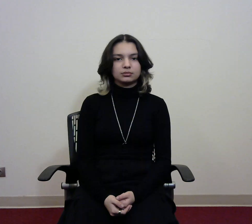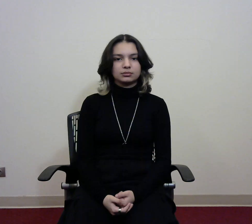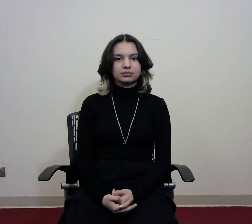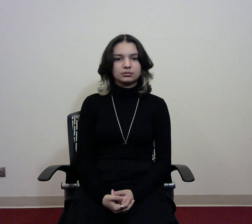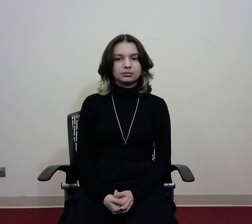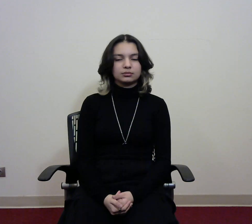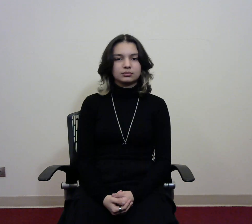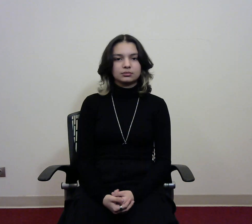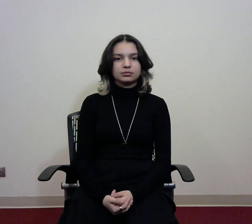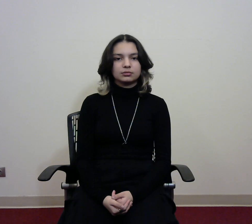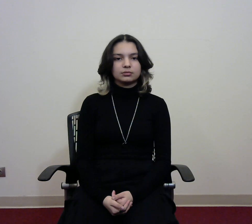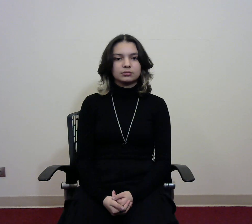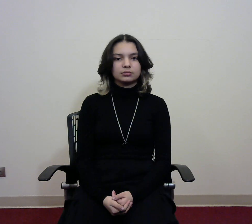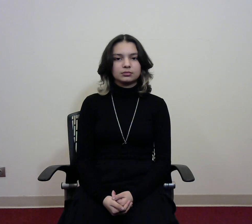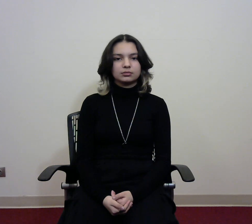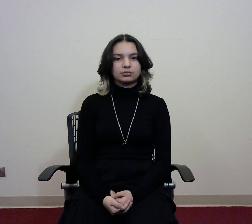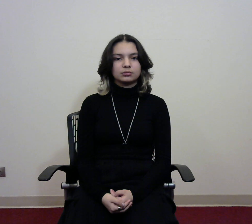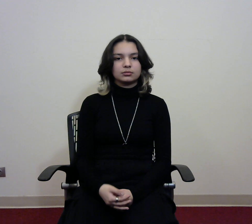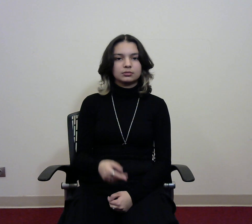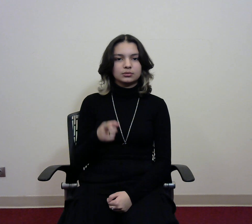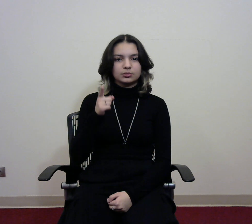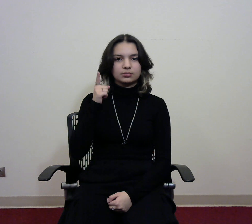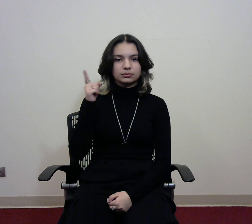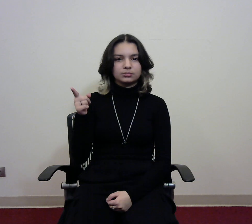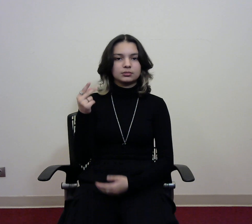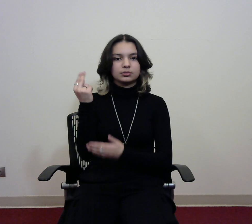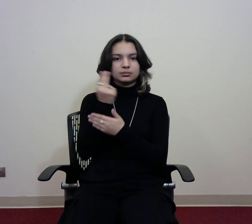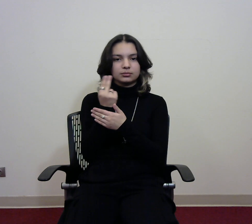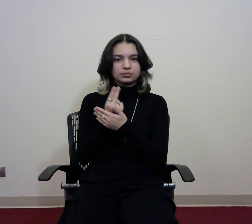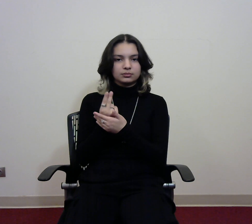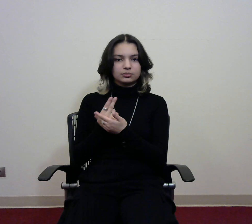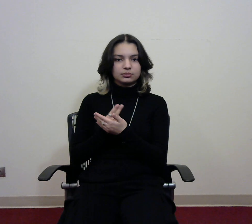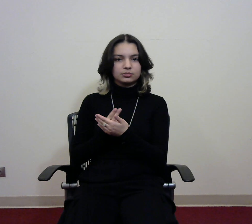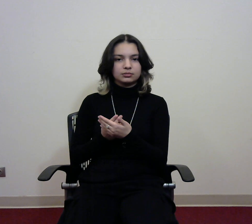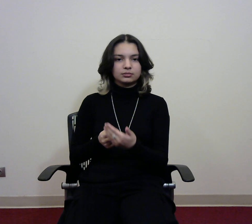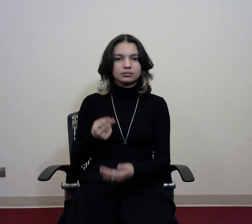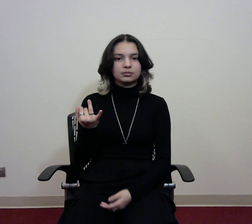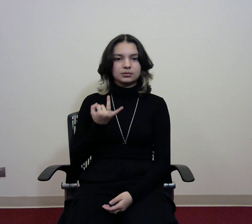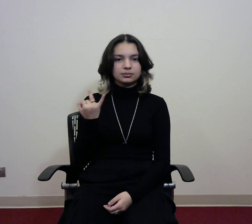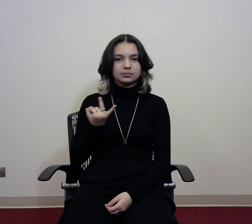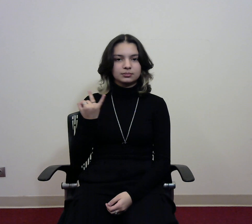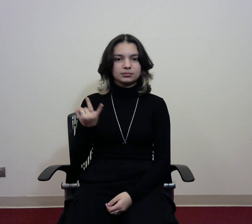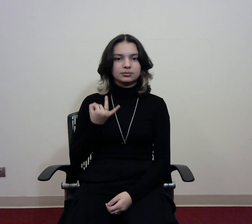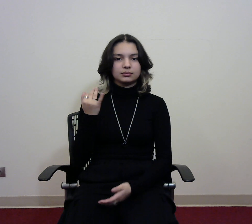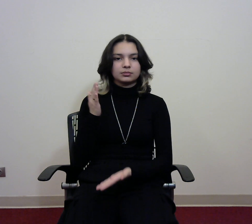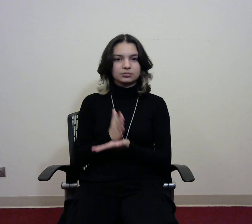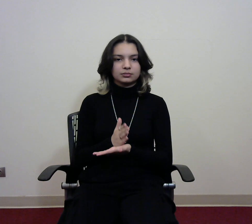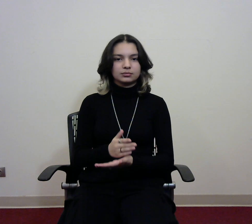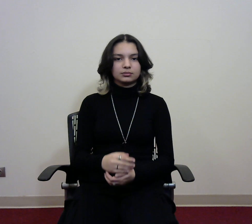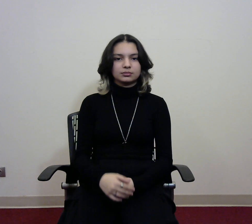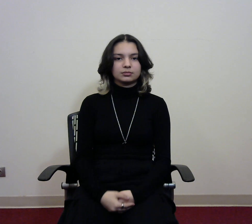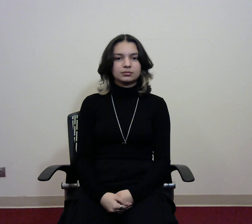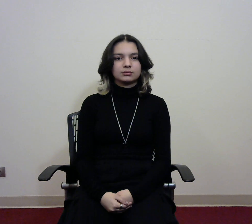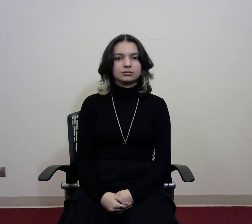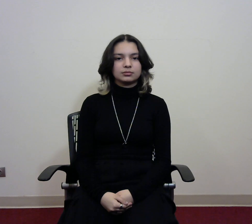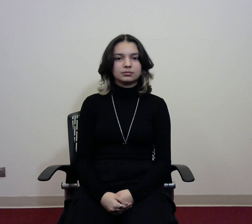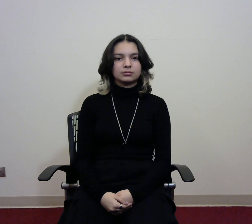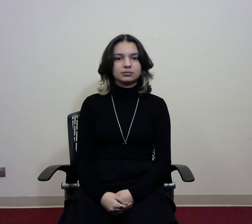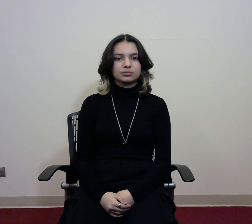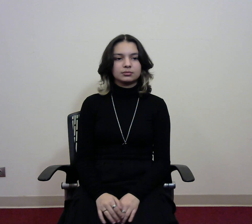Onun rəsmə marağı var